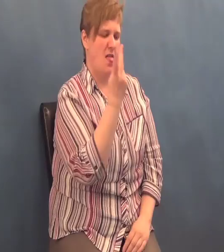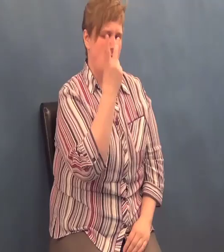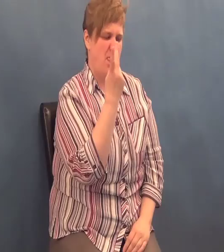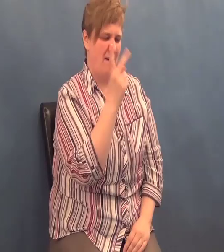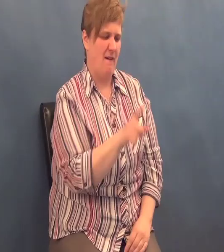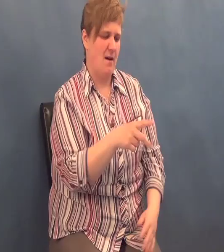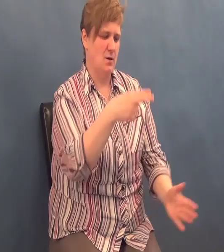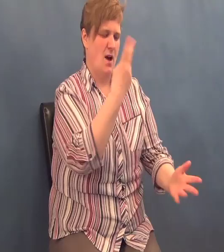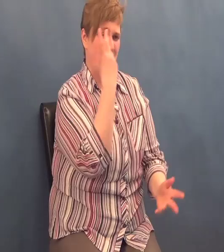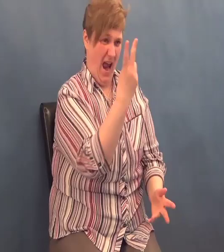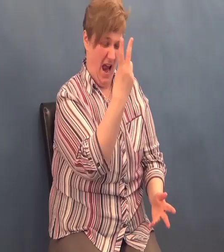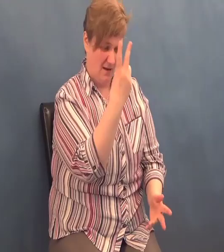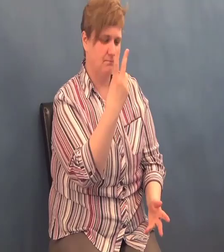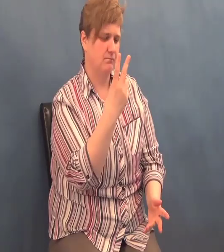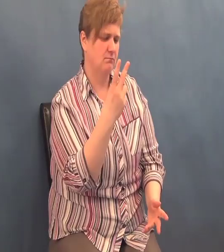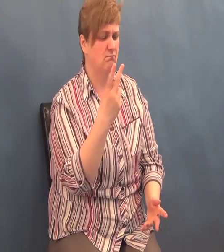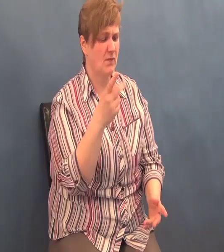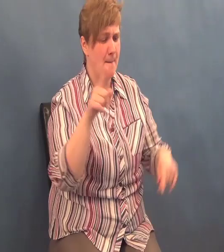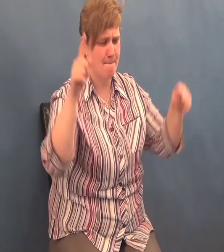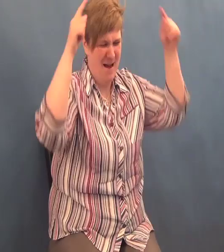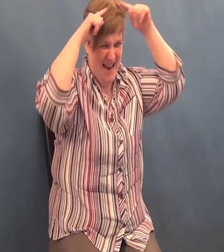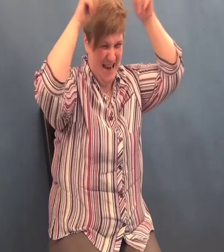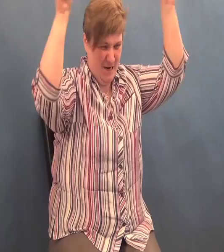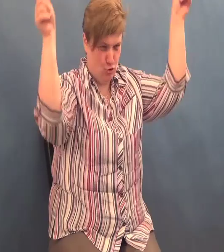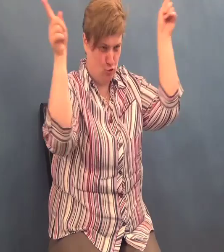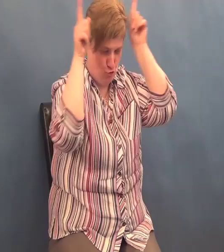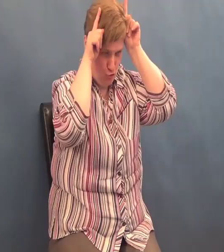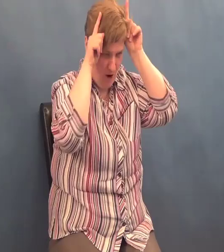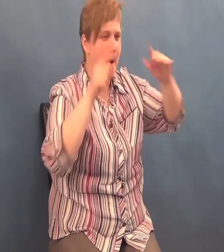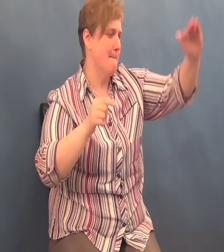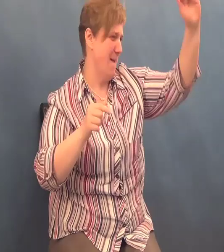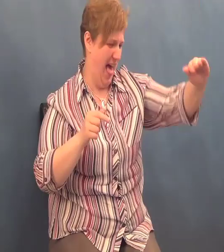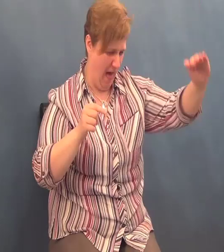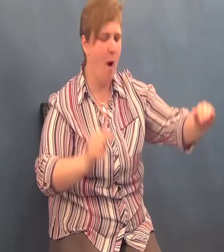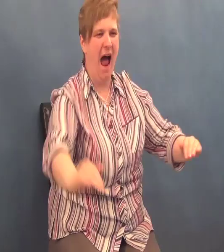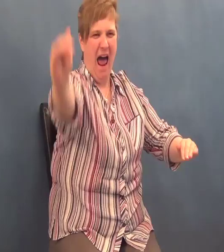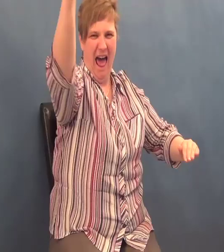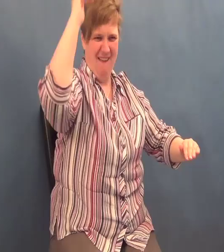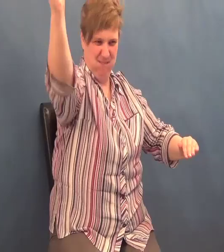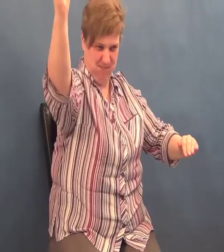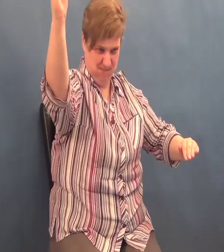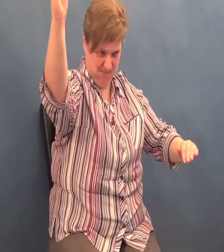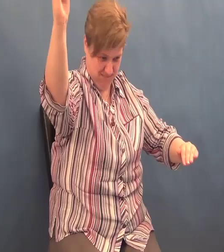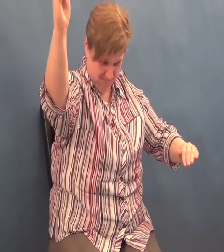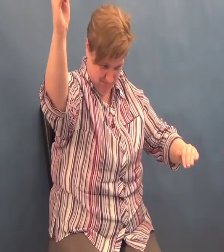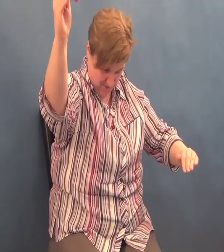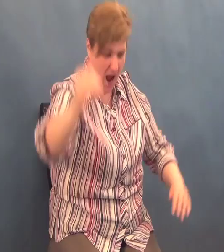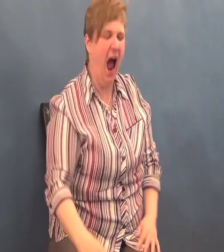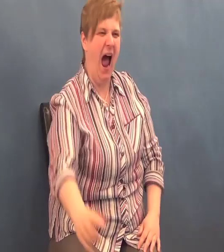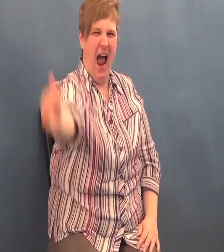Są dwie Myszki Miki - mała i duża.